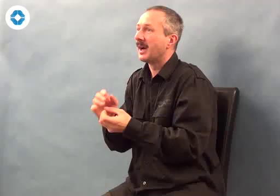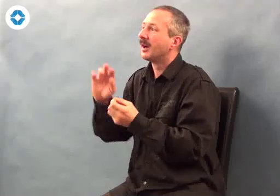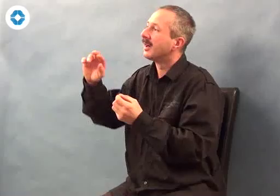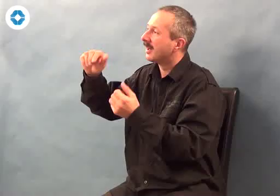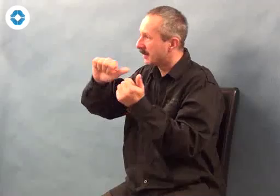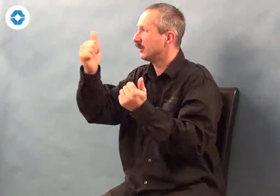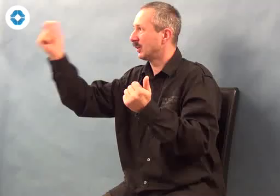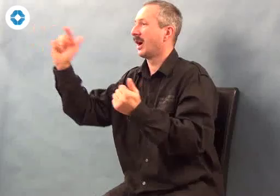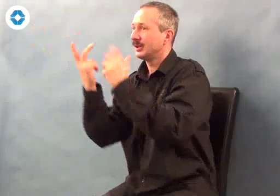Rzuciło w pierwsze okno, w drugie, a teraz chce rzucić w trzecie.